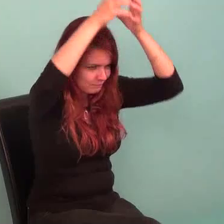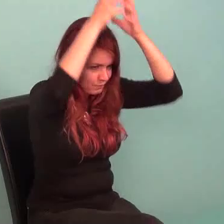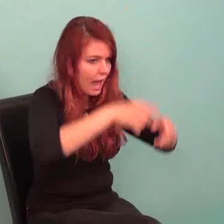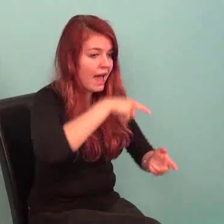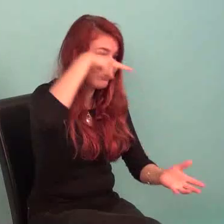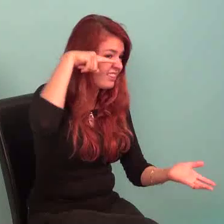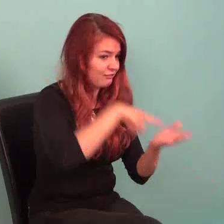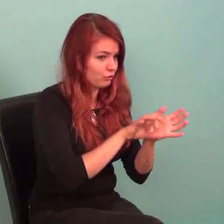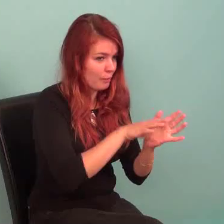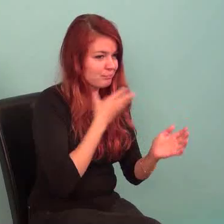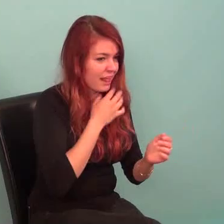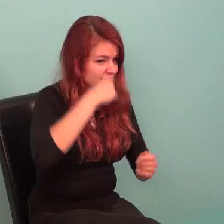Trafia dokładnie w psa.